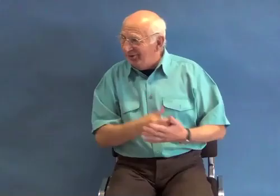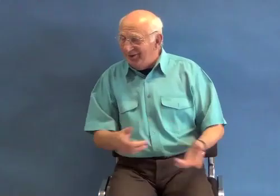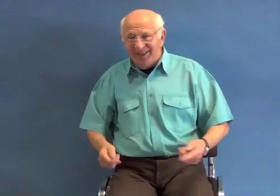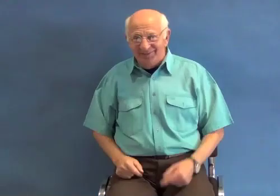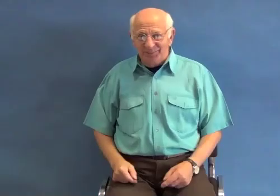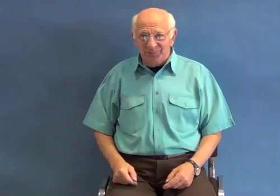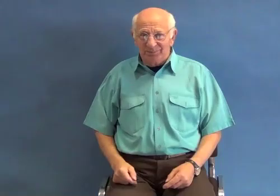Po co?